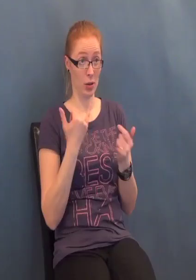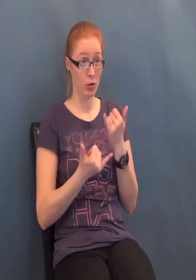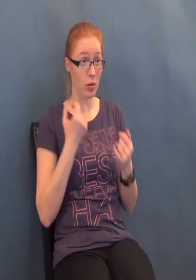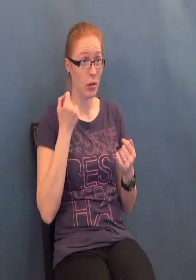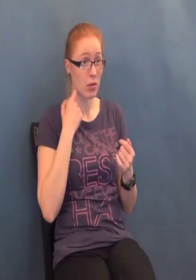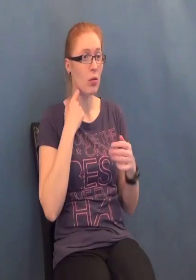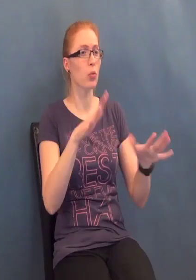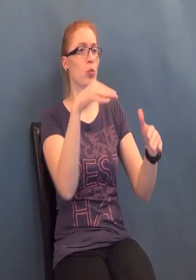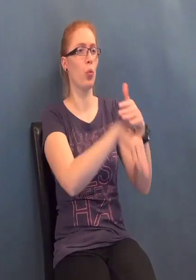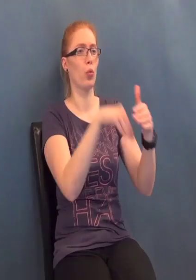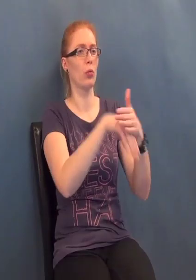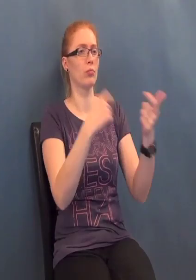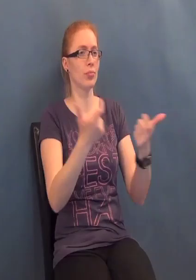Jeżeli pije się alkoholu, to jest duża liczba utonięć.